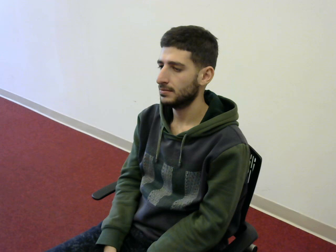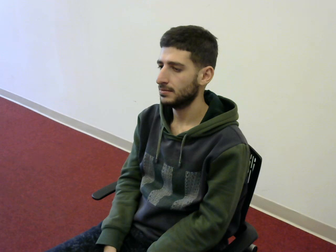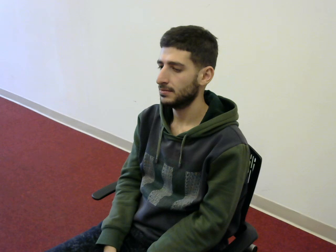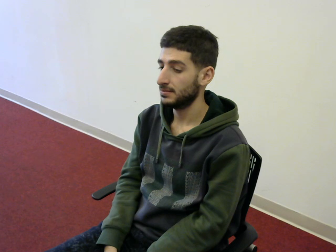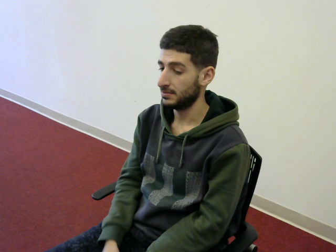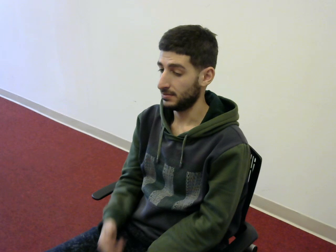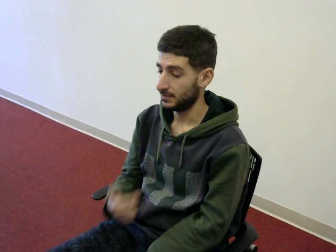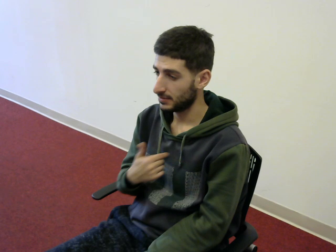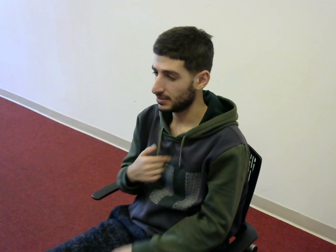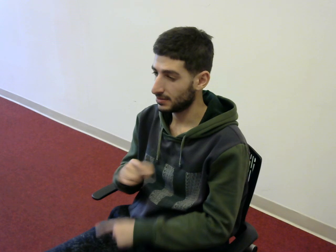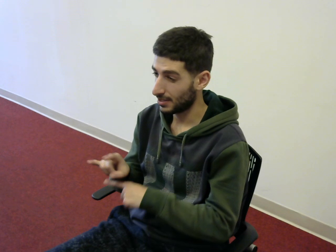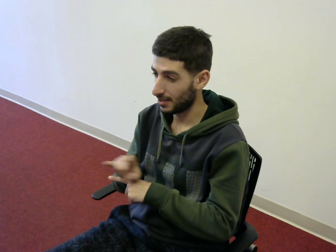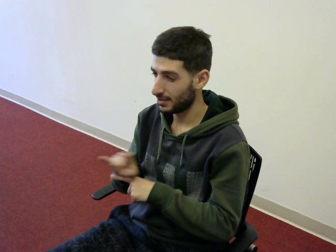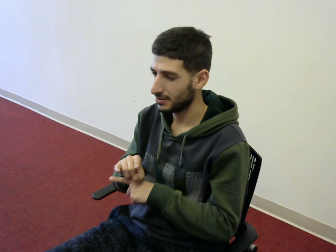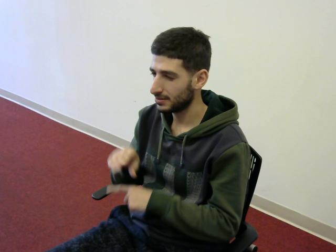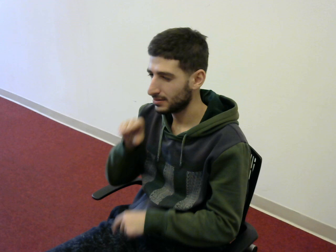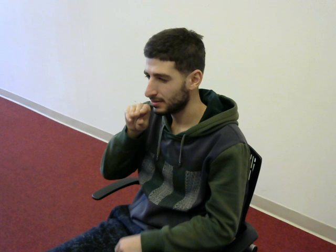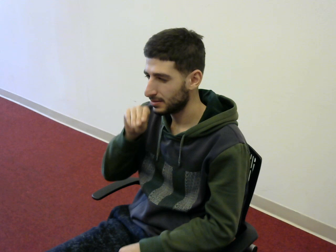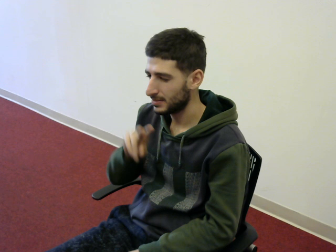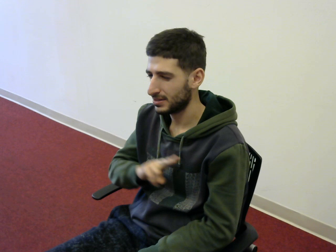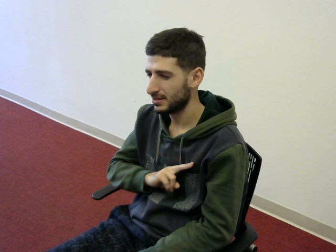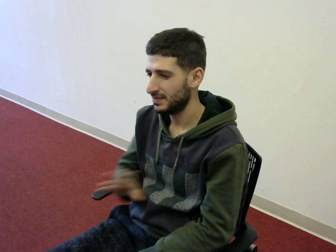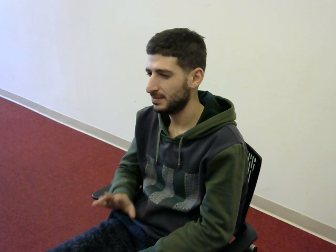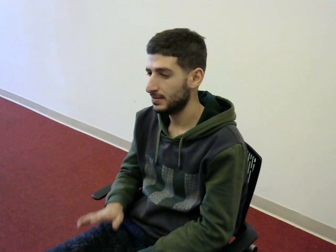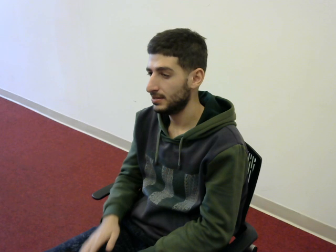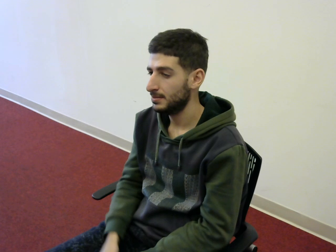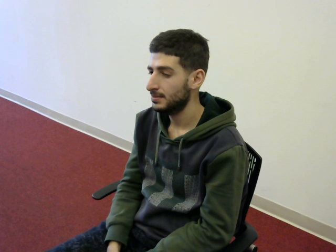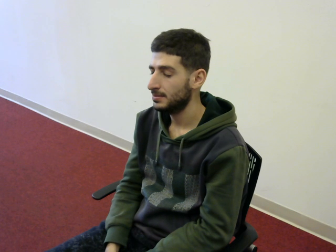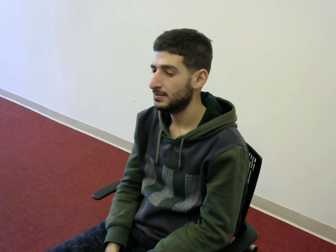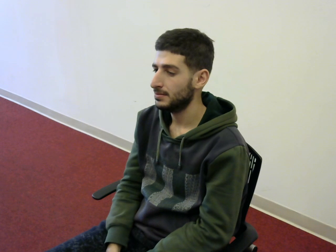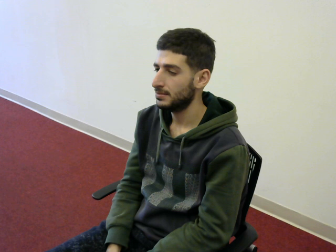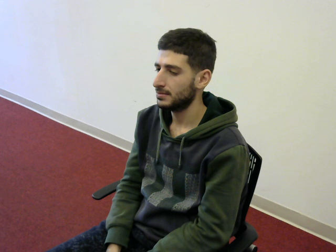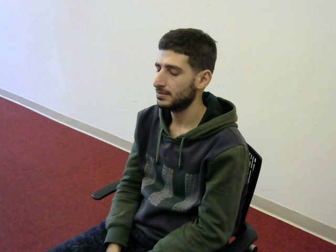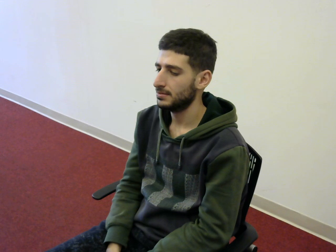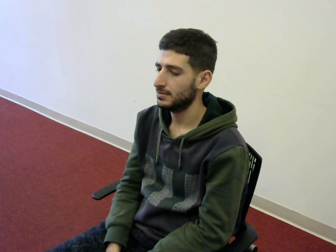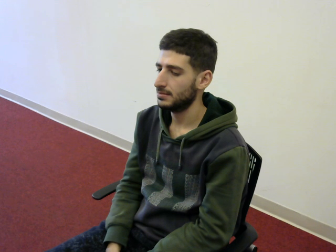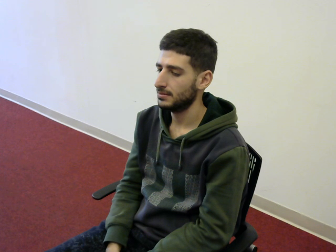Mən yalan danışmağı sevmirəm